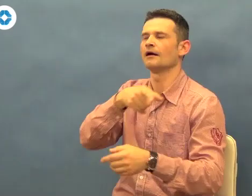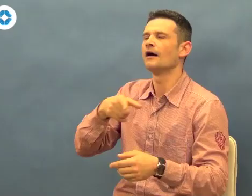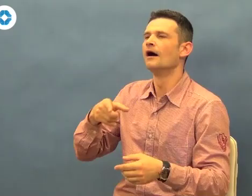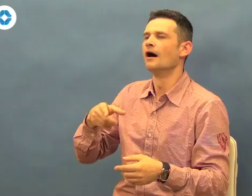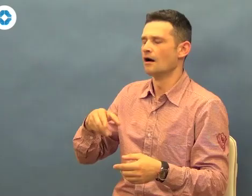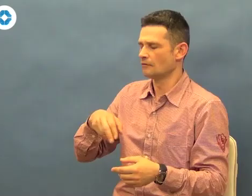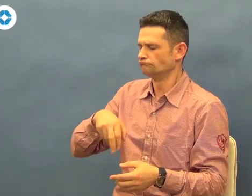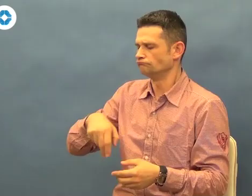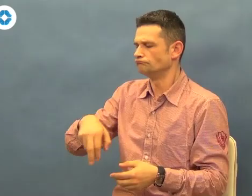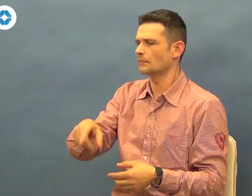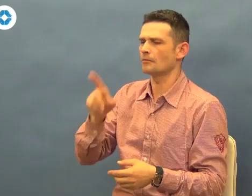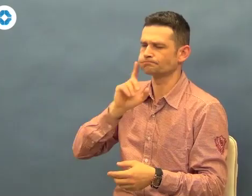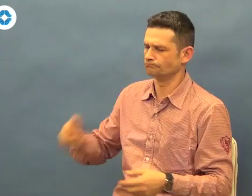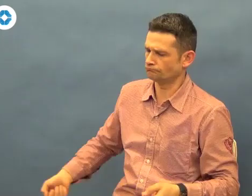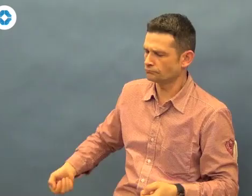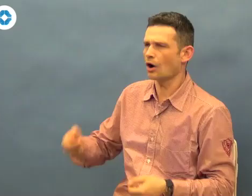Przechodził mężczyzna, który prowadził...